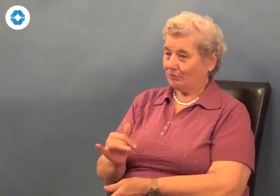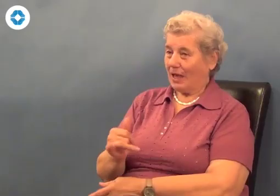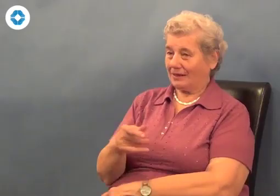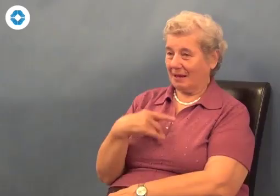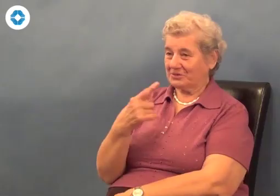Ja myślę.